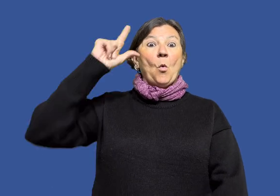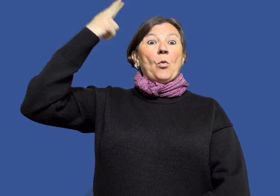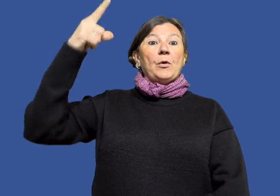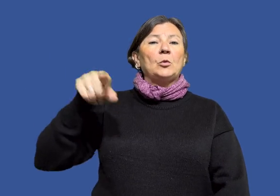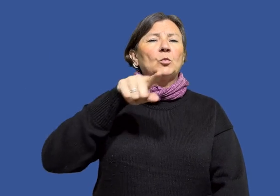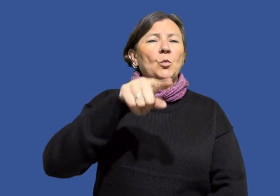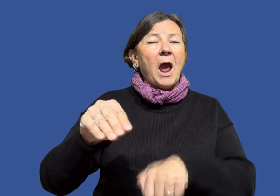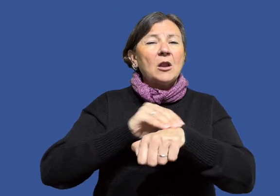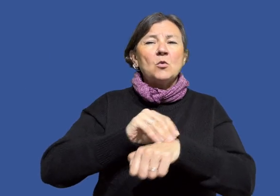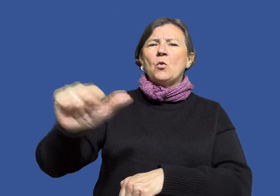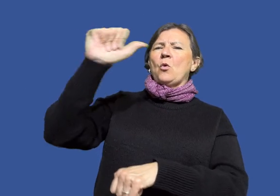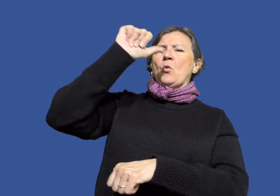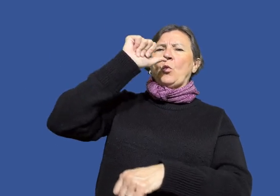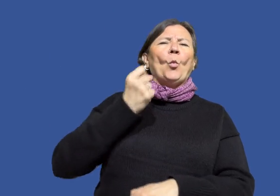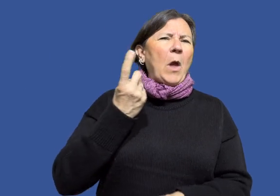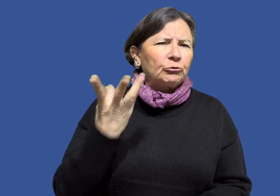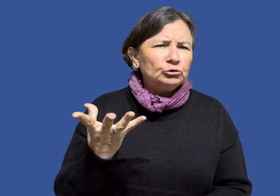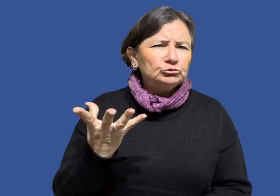Quantes copes d'alcohol beus en un dia?